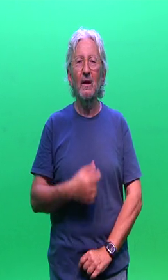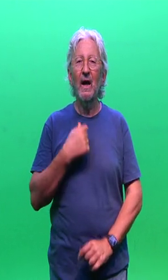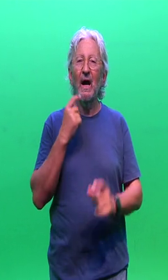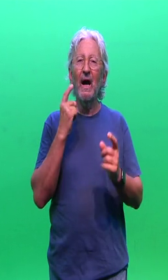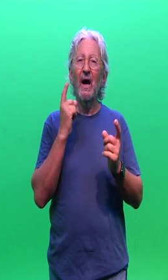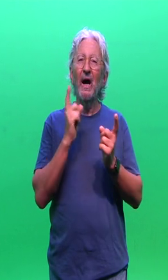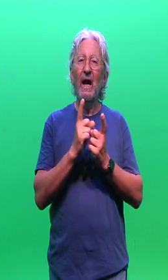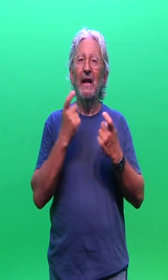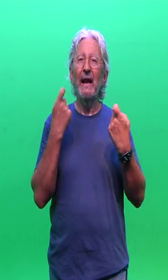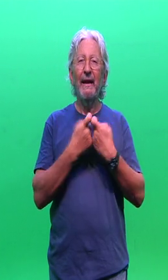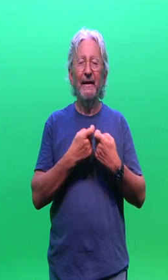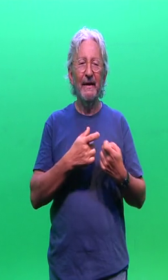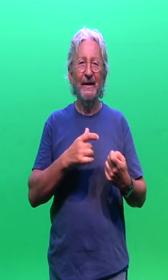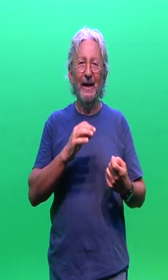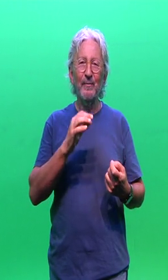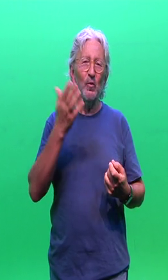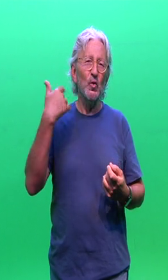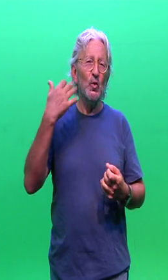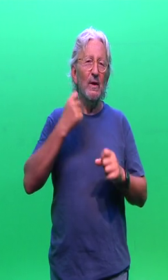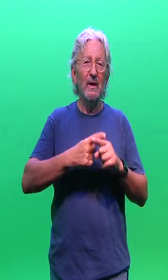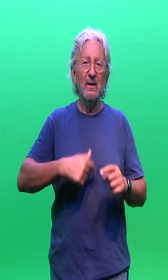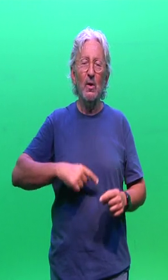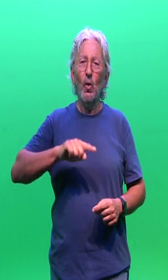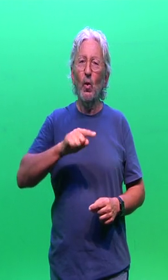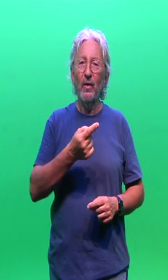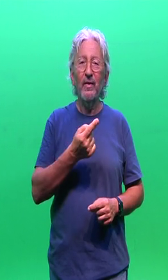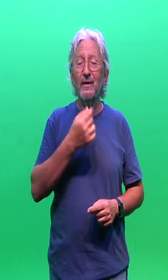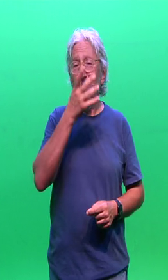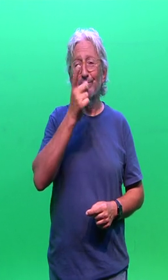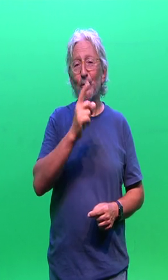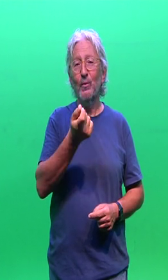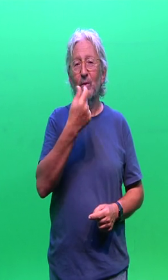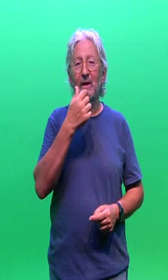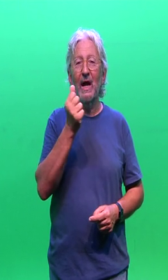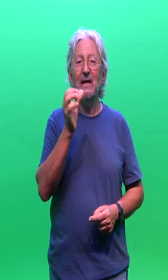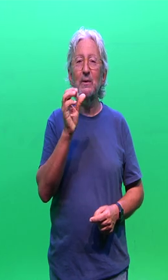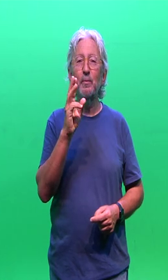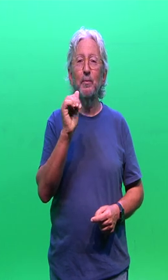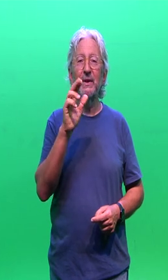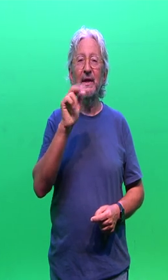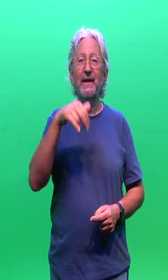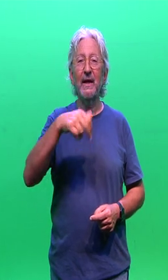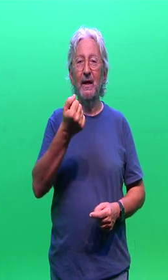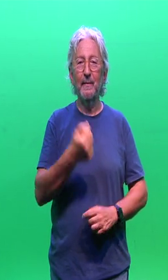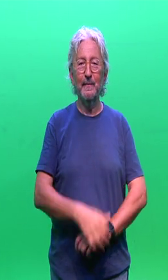Sí, tinc al·lèrgia. Vaig tenir una úlcera i no puc prendre aspirines.